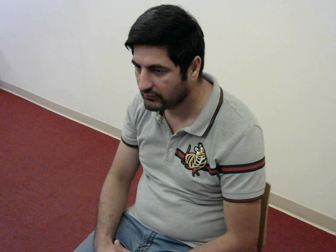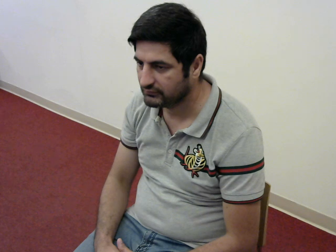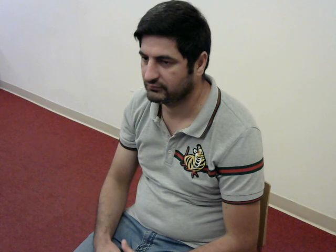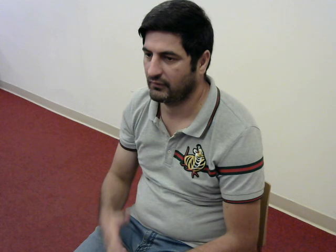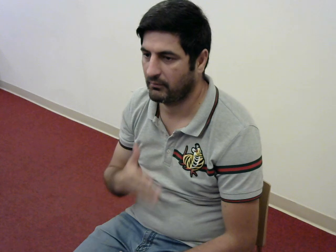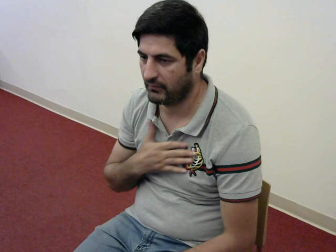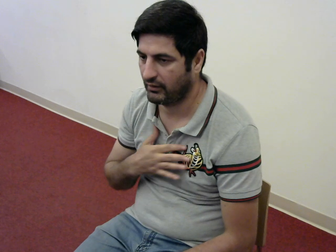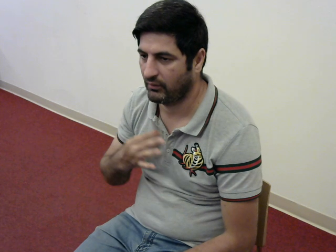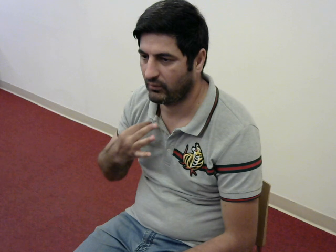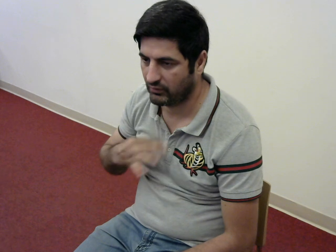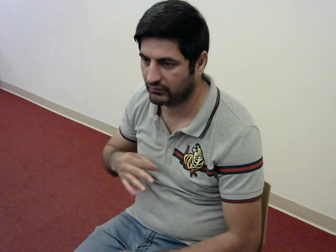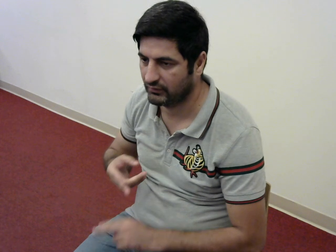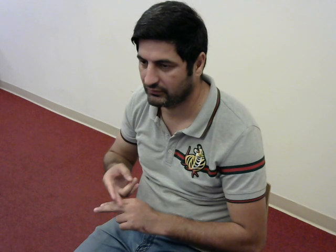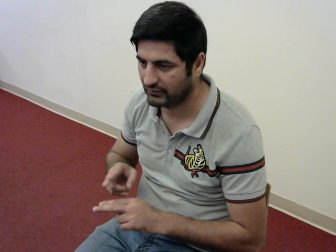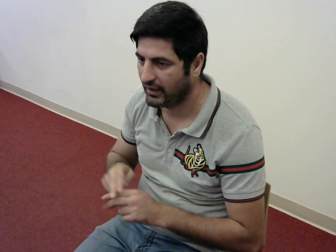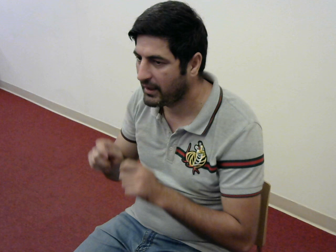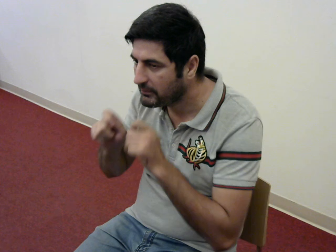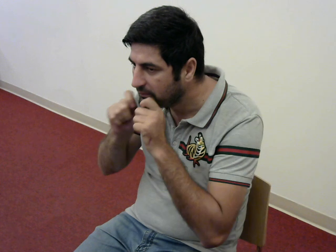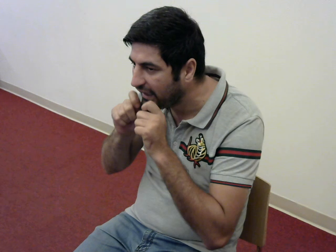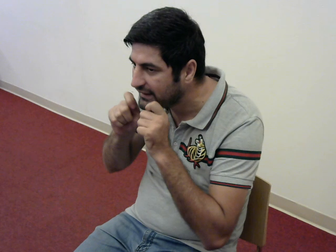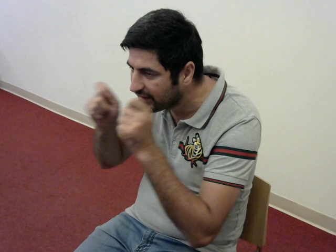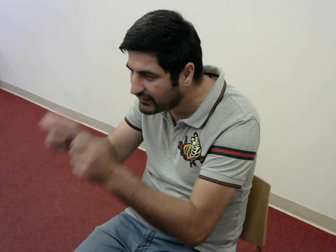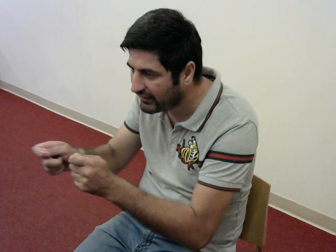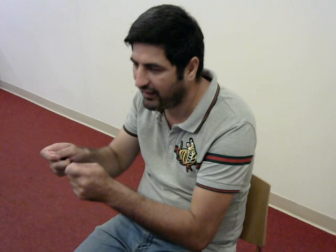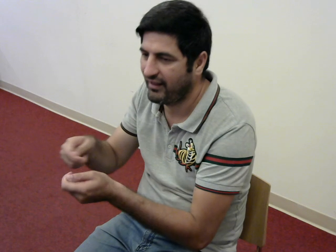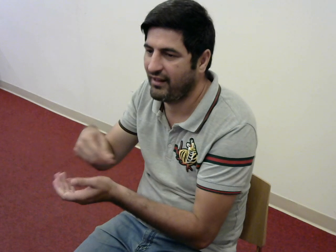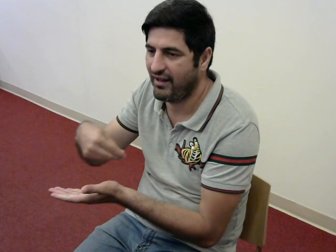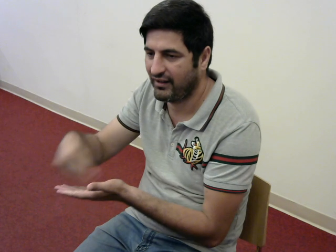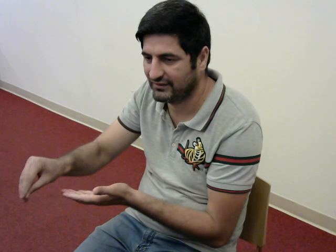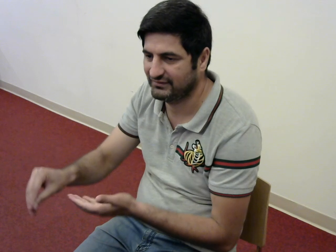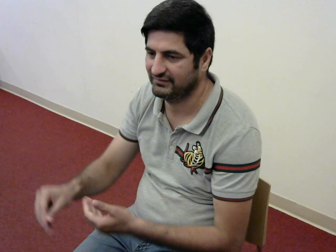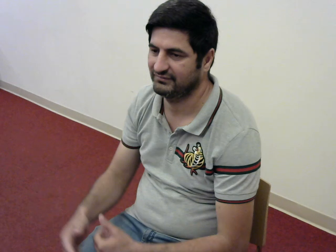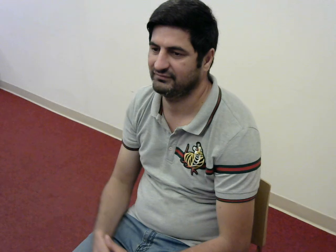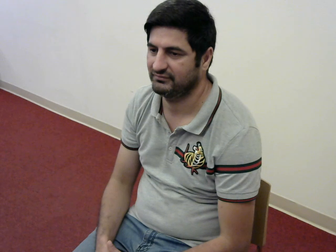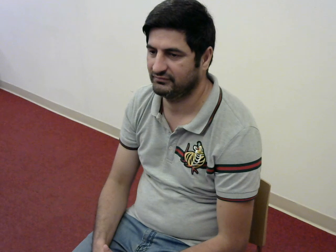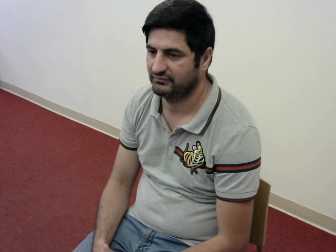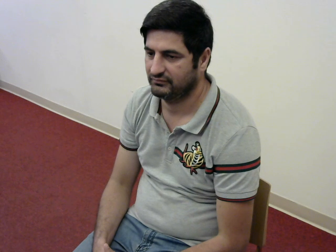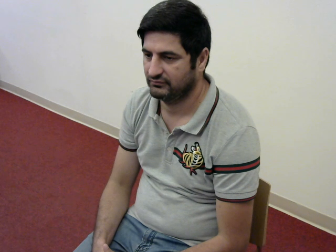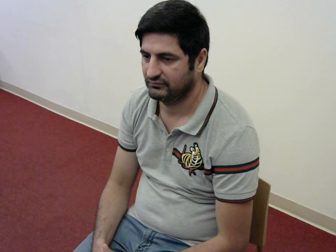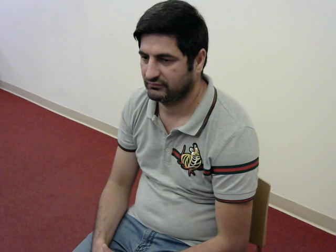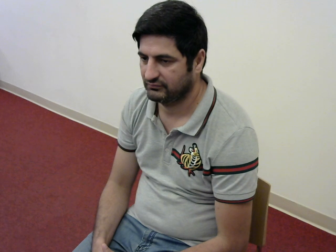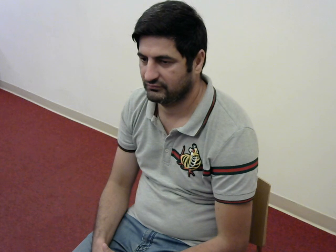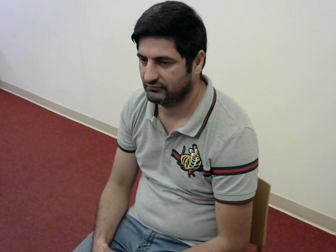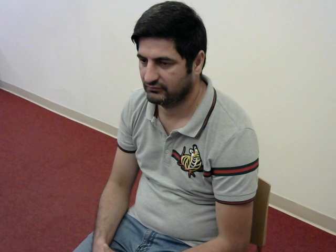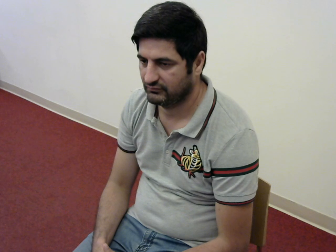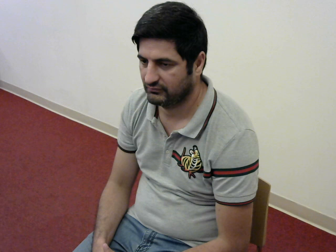Mən oğlum üçün hədiyyə almışam